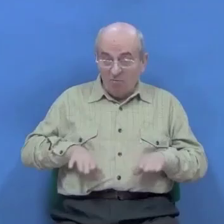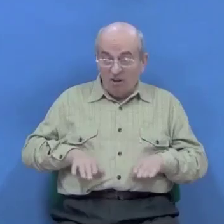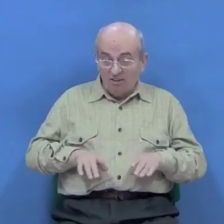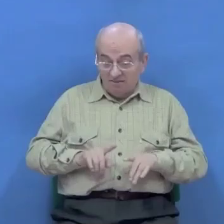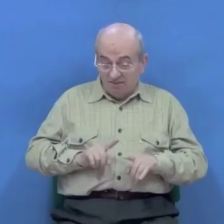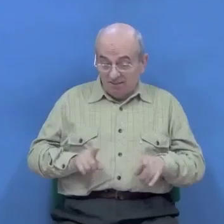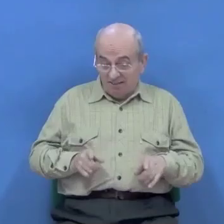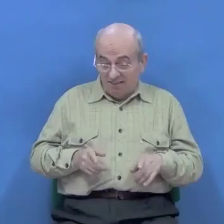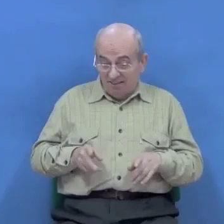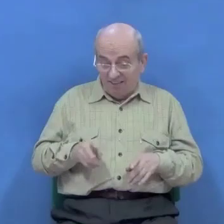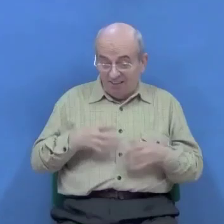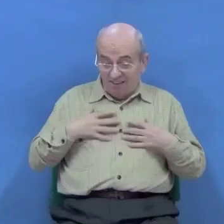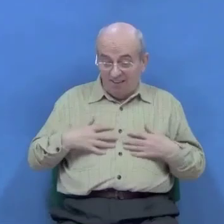Nie wolno pływać.